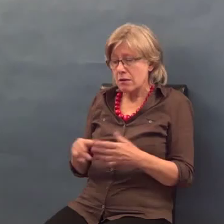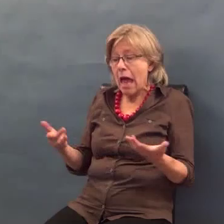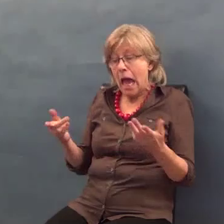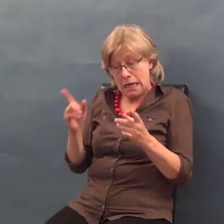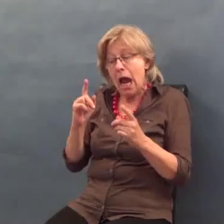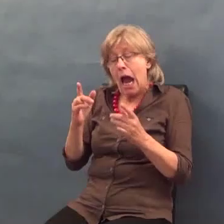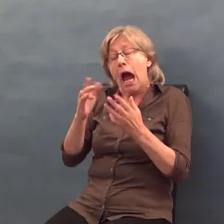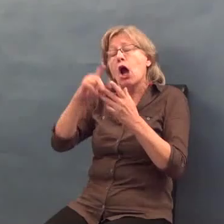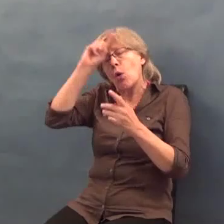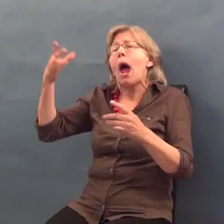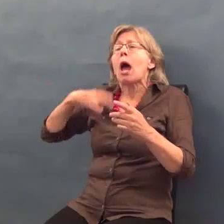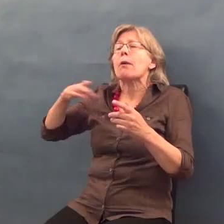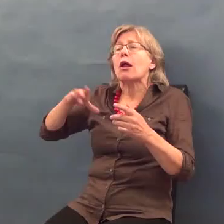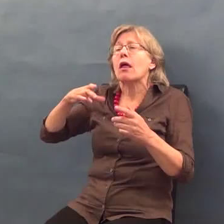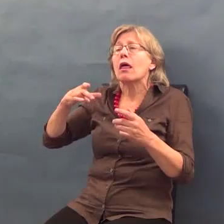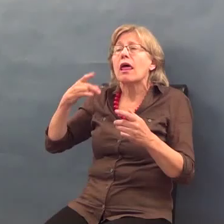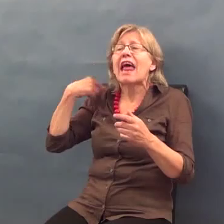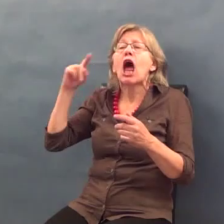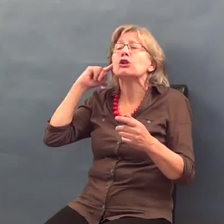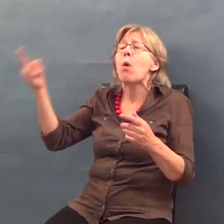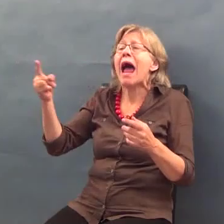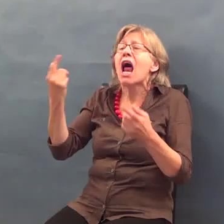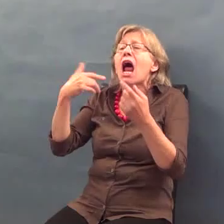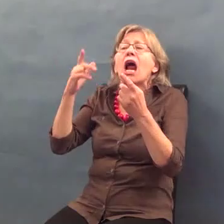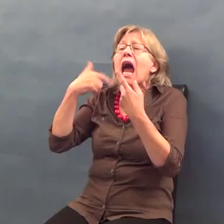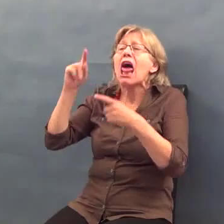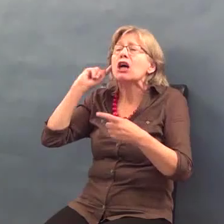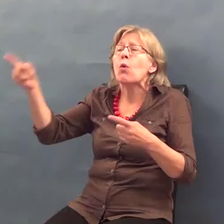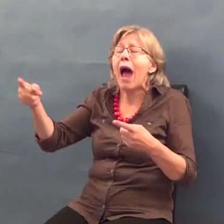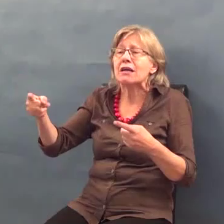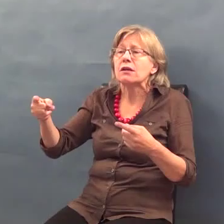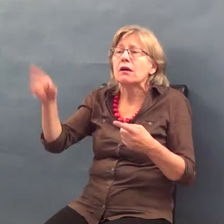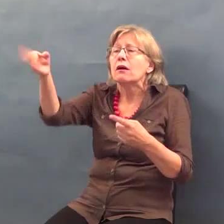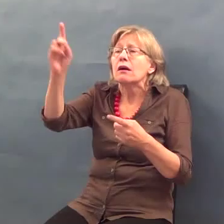Ludzi to nie interesuje, nie słuchają.